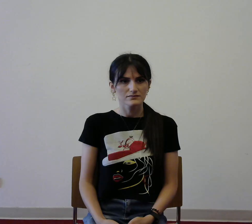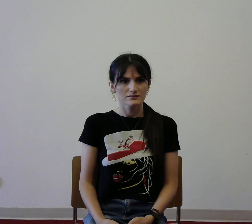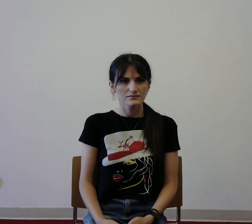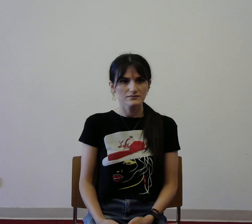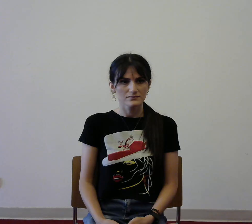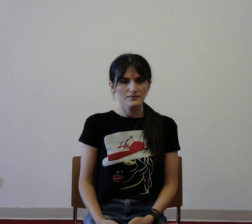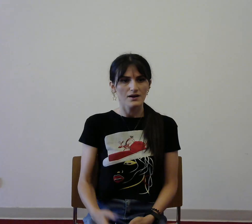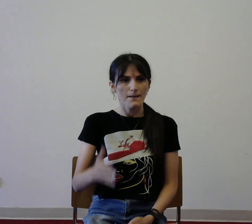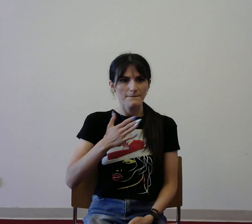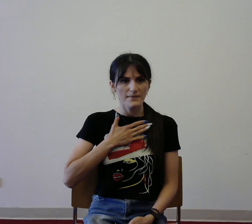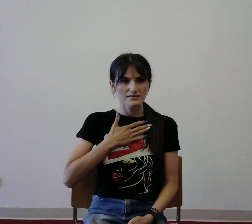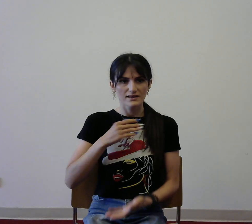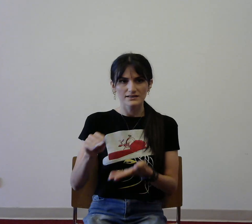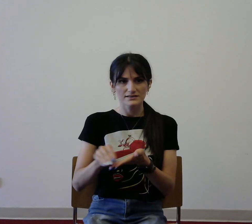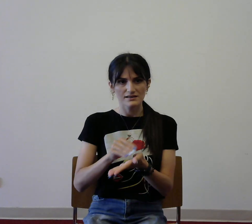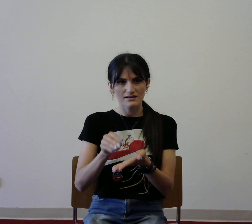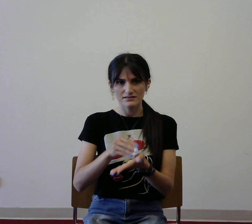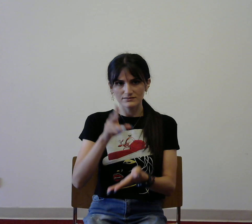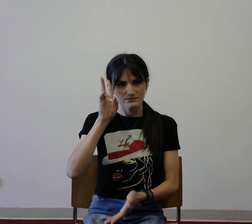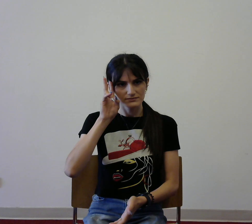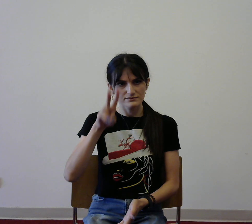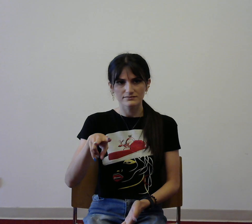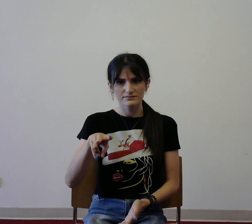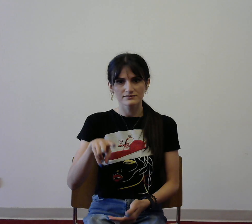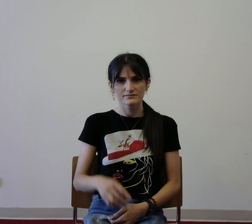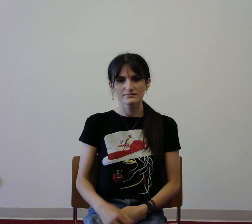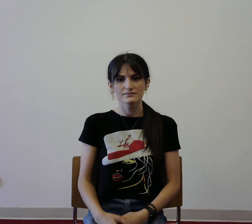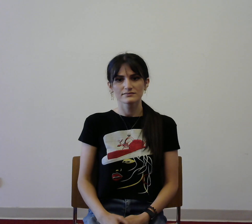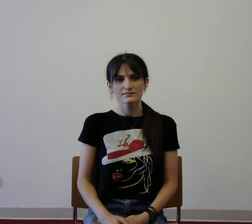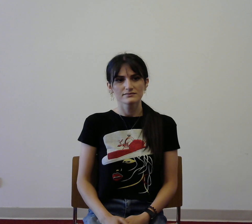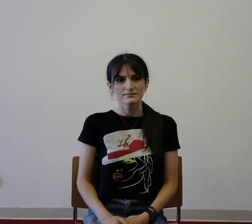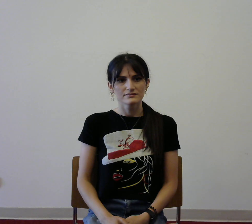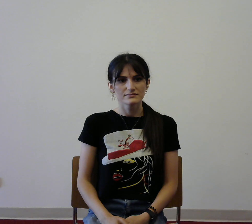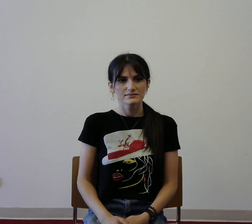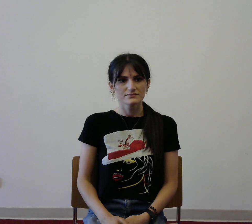Mən yaza bilmirəm